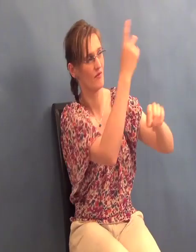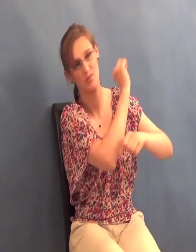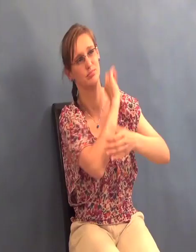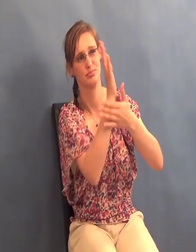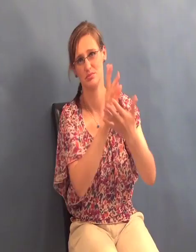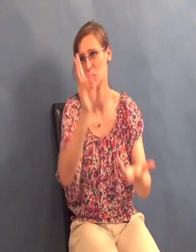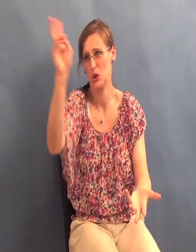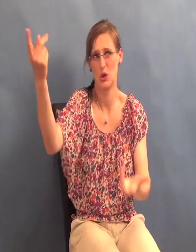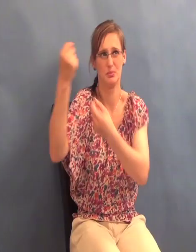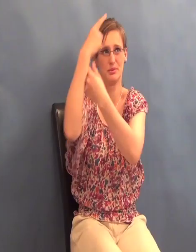"Ktoś rzucił czymś w okno, nie wiem".